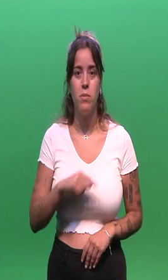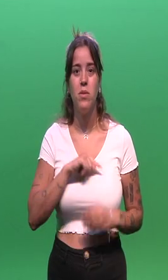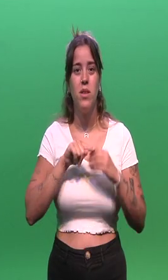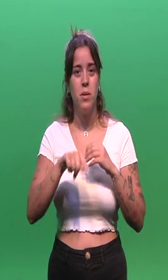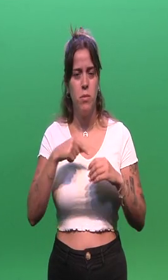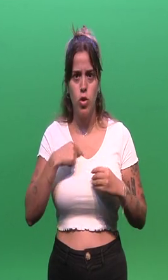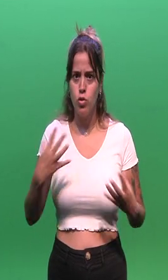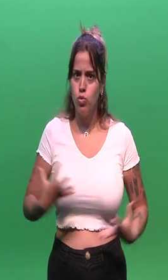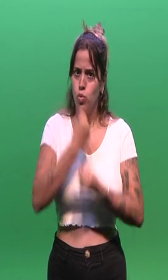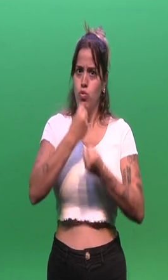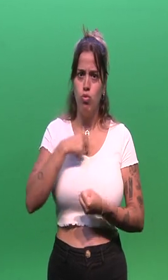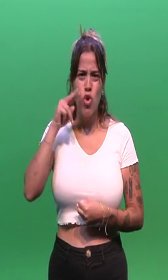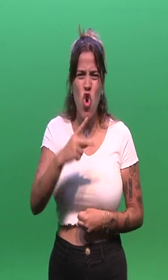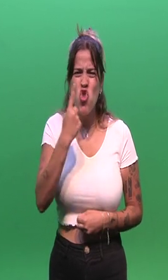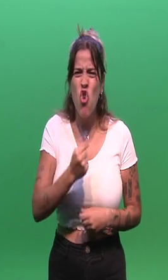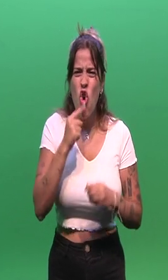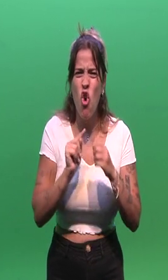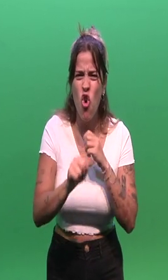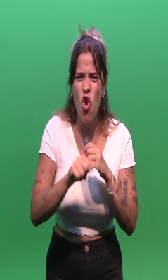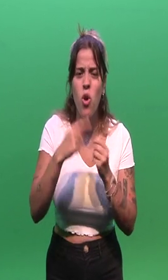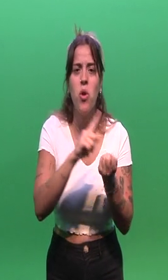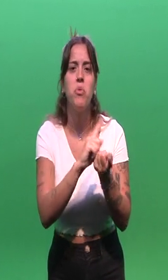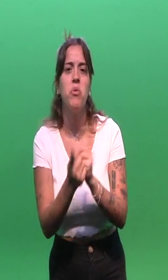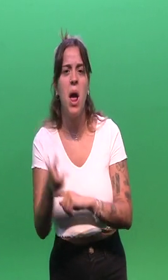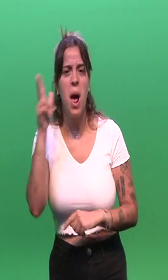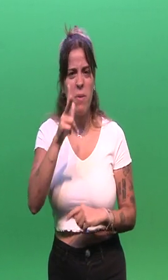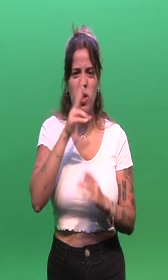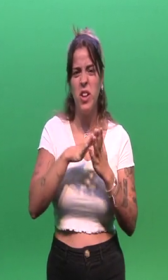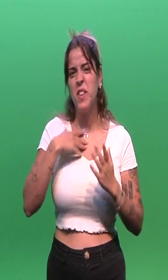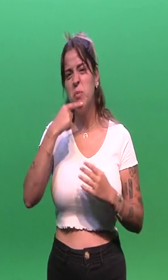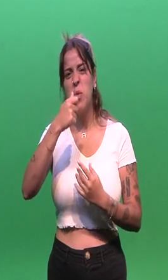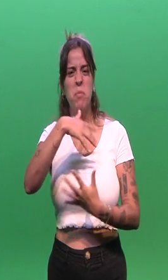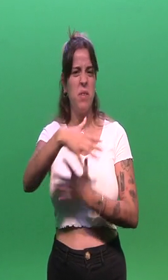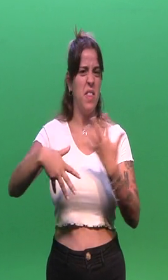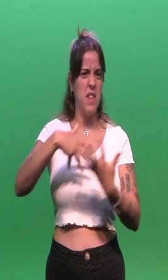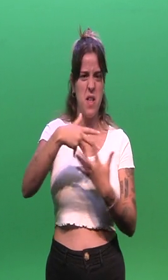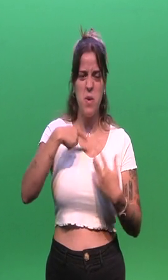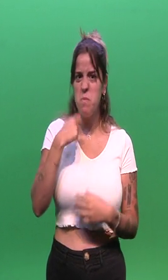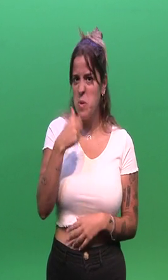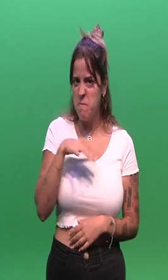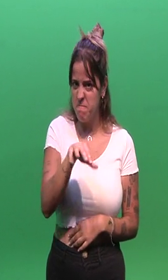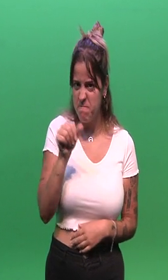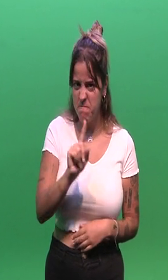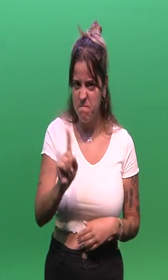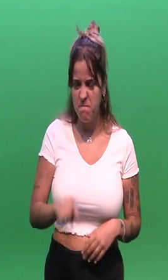M'he espantat, perquè quan he fet pipí he vist que era vermell i després canviava a groc, hi havia una mica de barreja, no ho entenc.